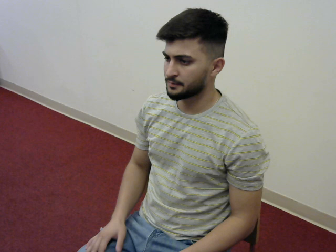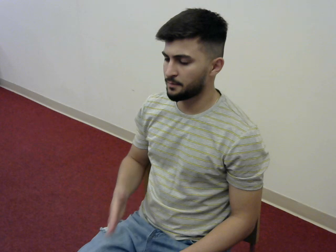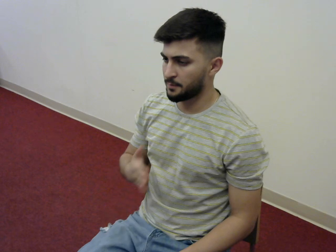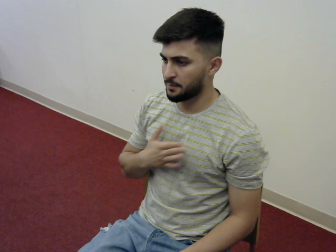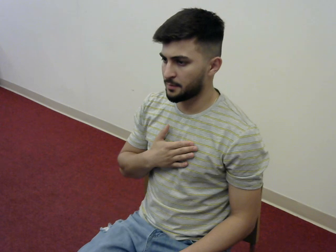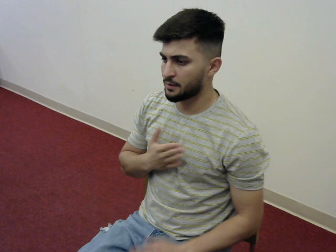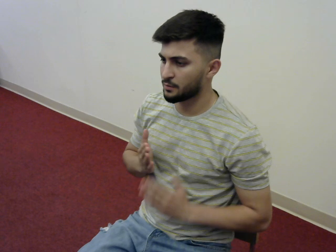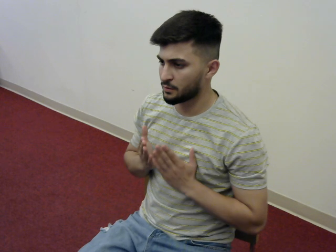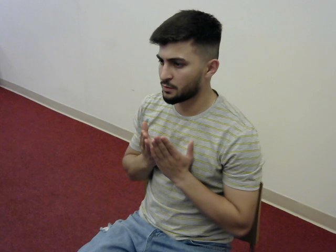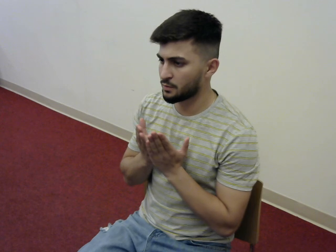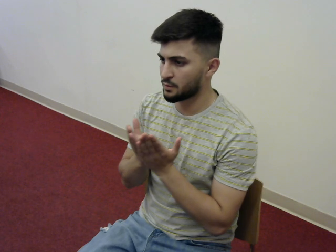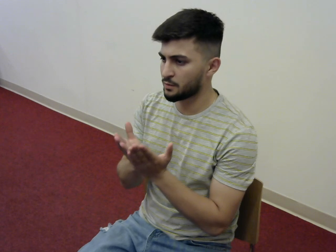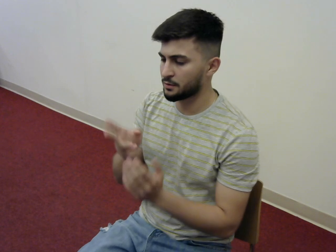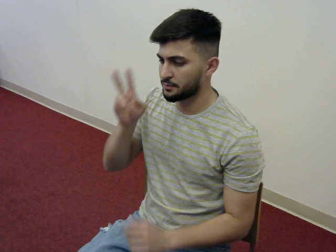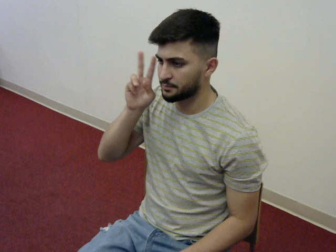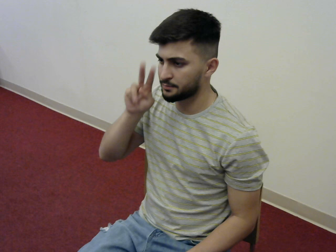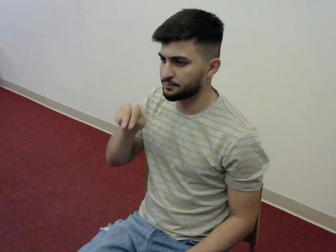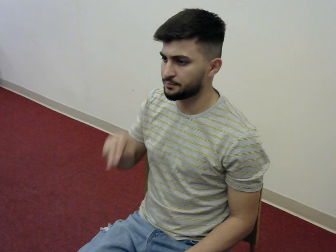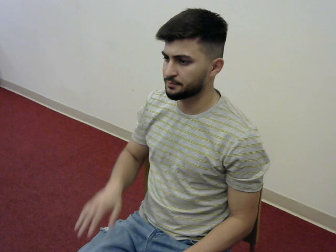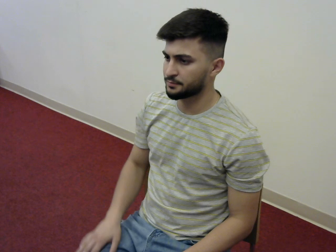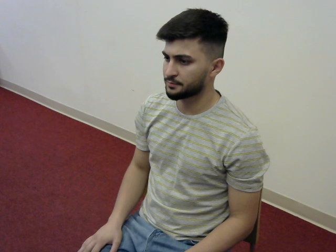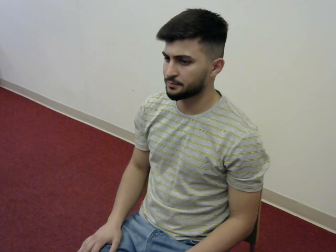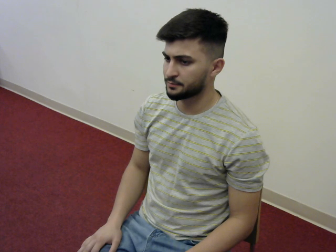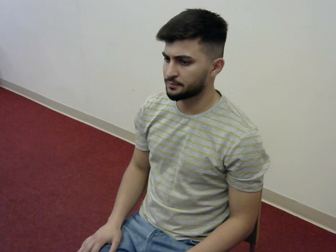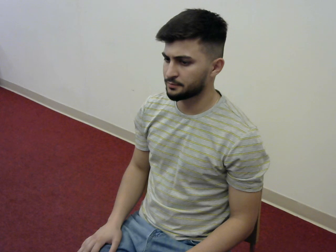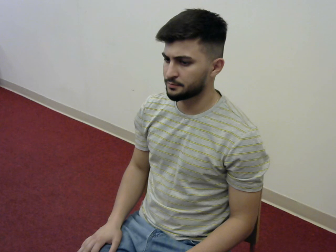Mən oxuya bilmirəm